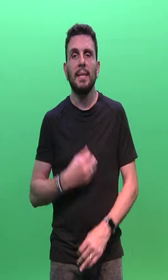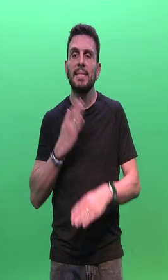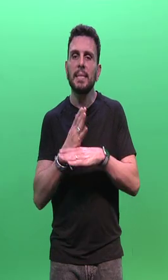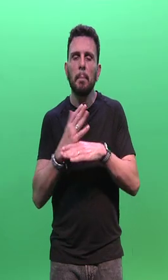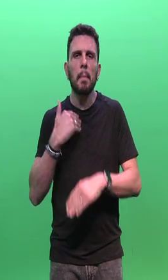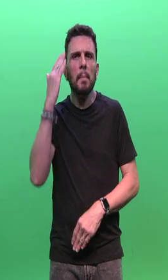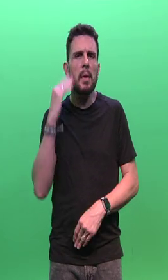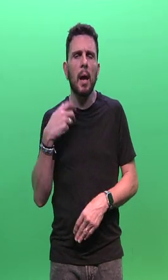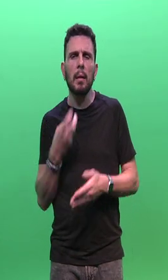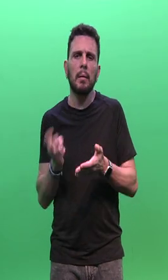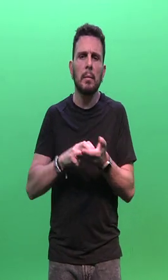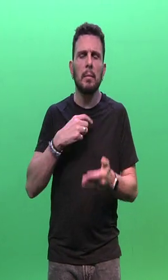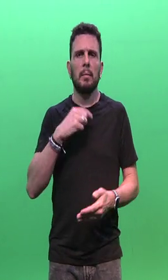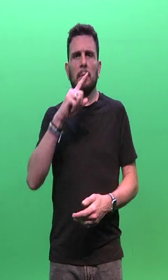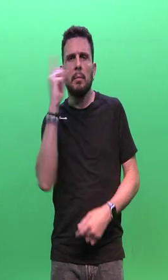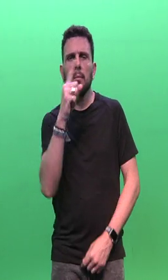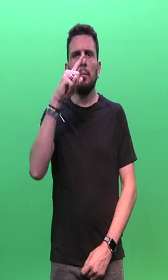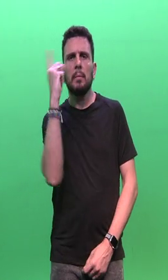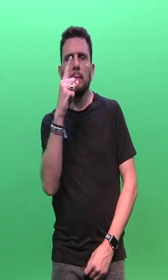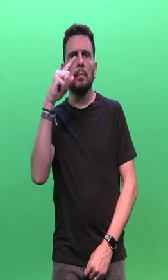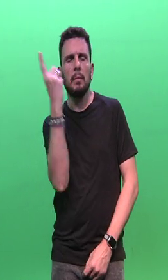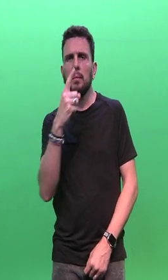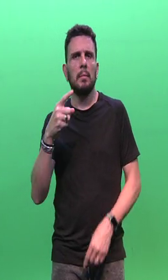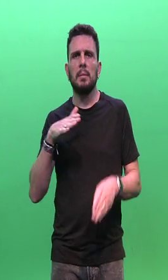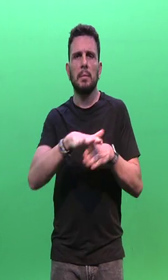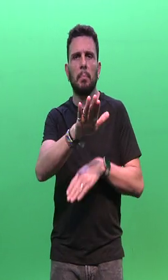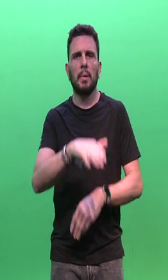Quan m'aixeco, al matí, sempre em marejo, em passa sempre.